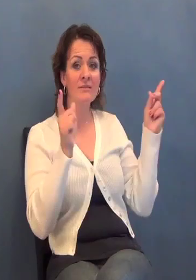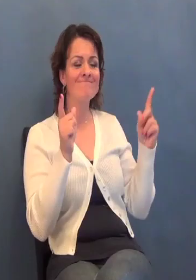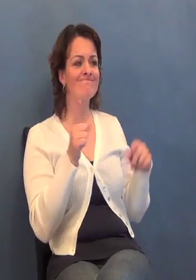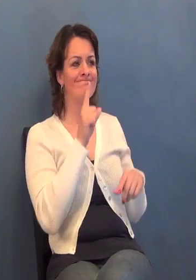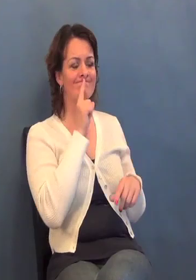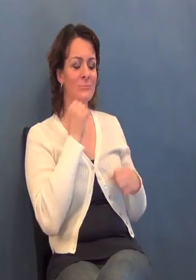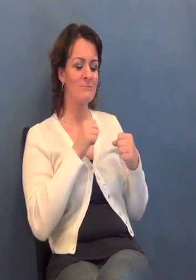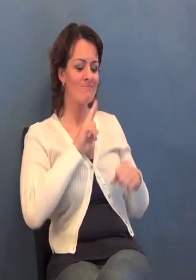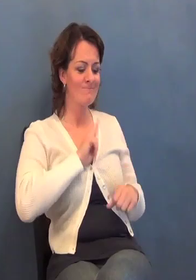No cóż, trudno, trzeba wytrzymać.